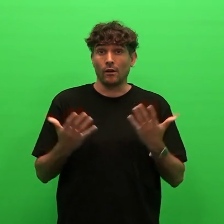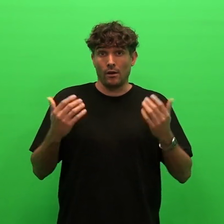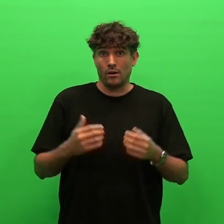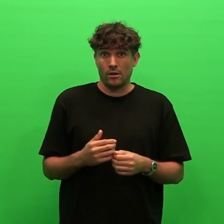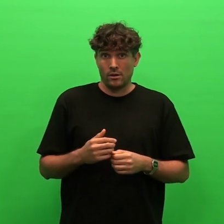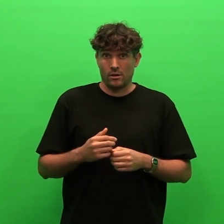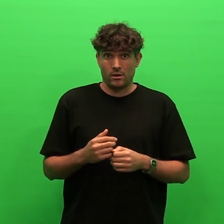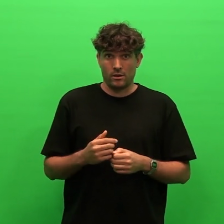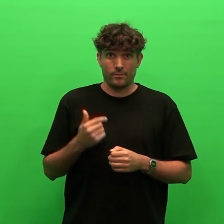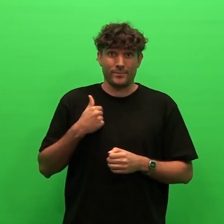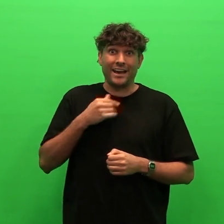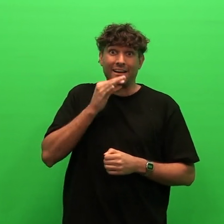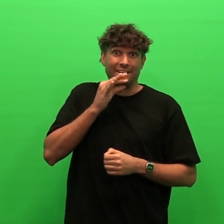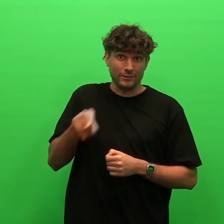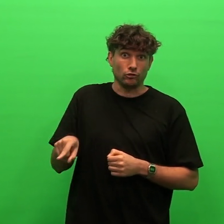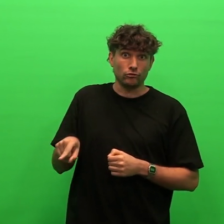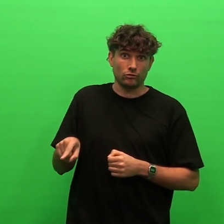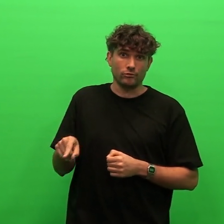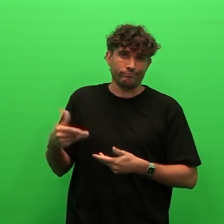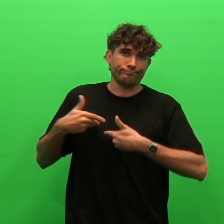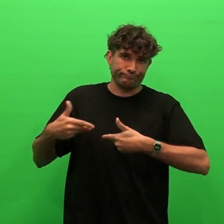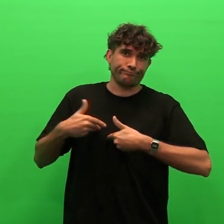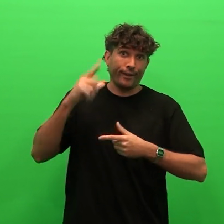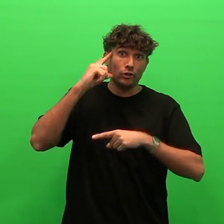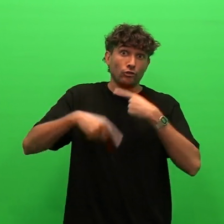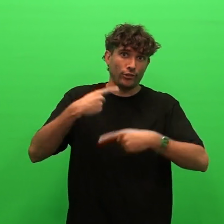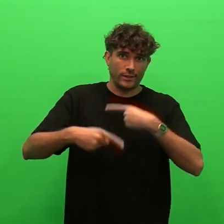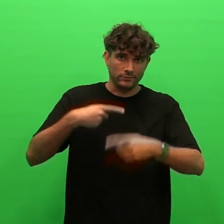Clar, el meu net m'ajuda cada dia!